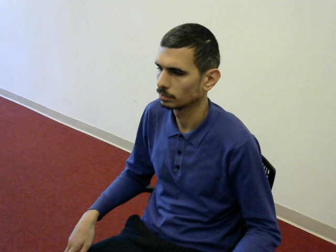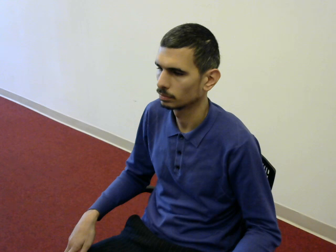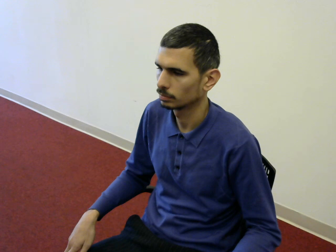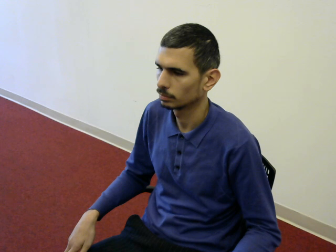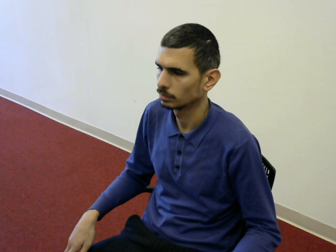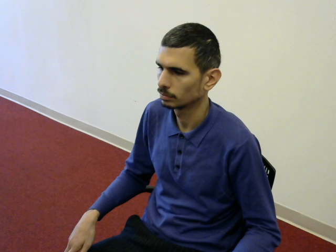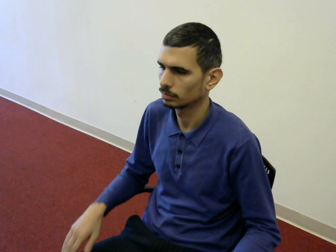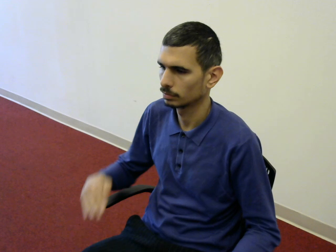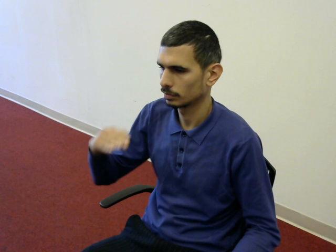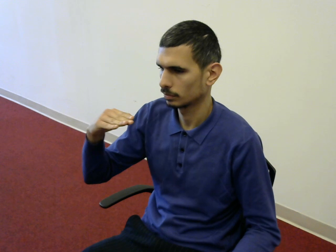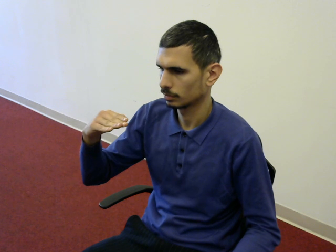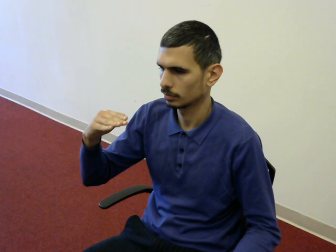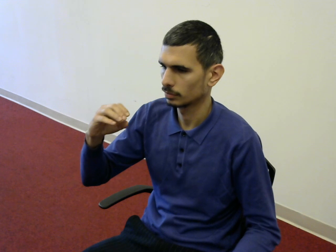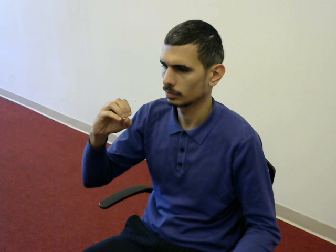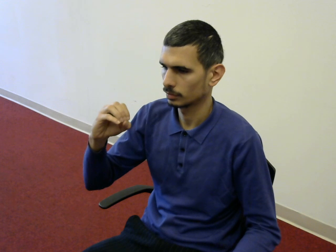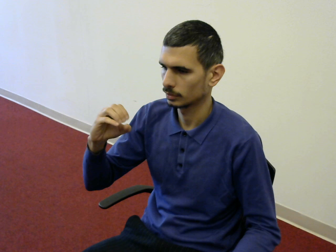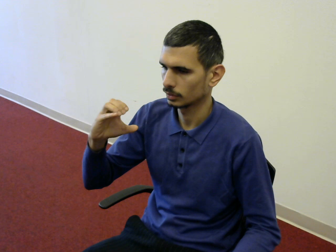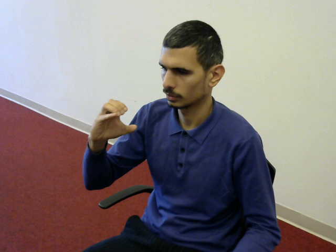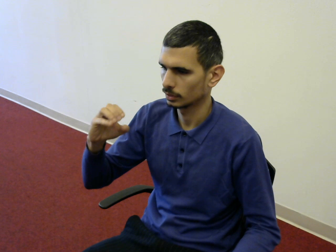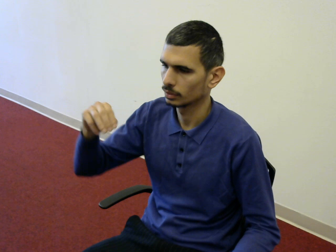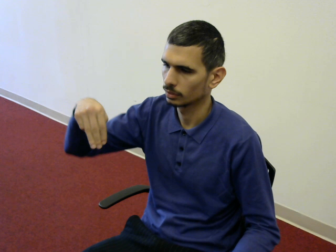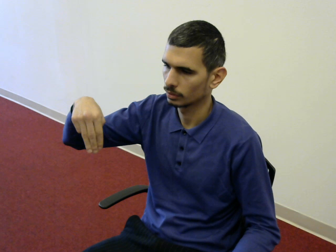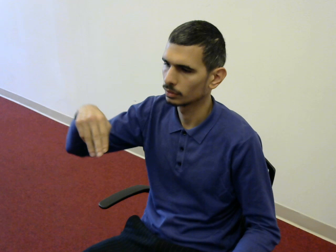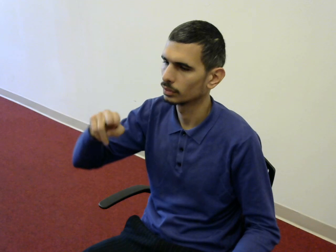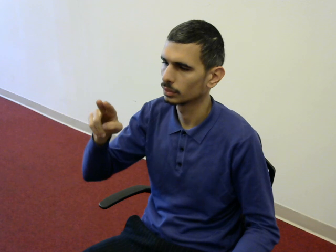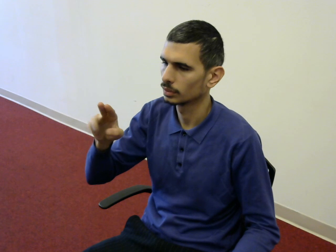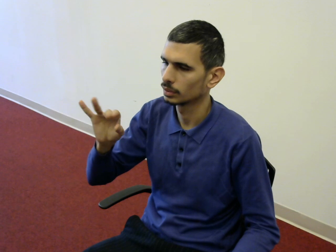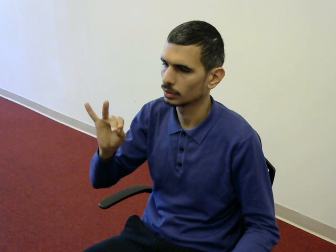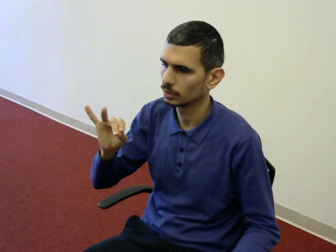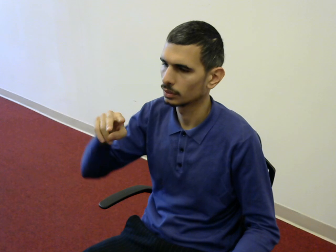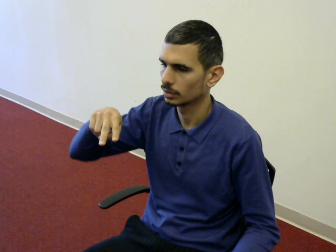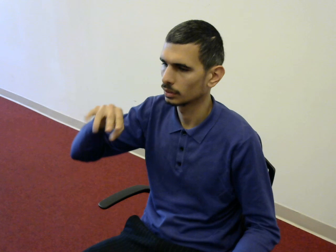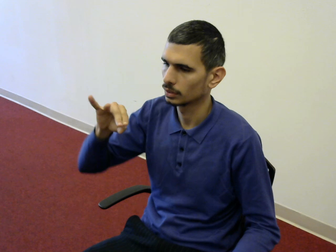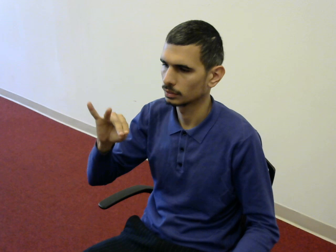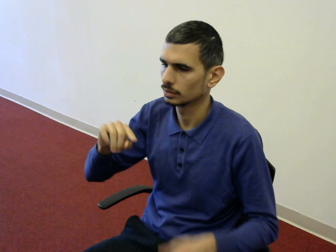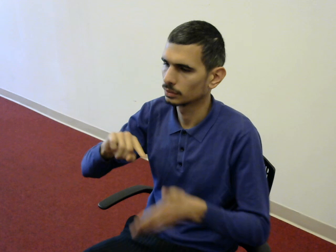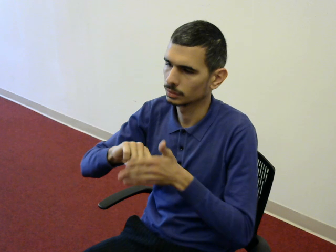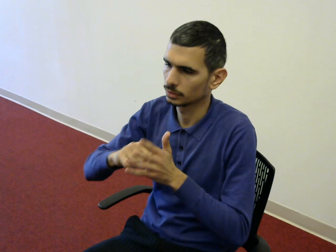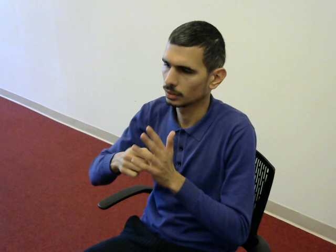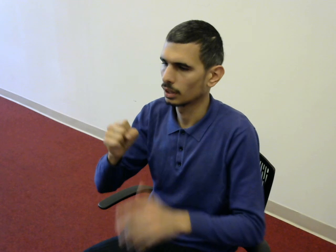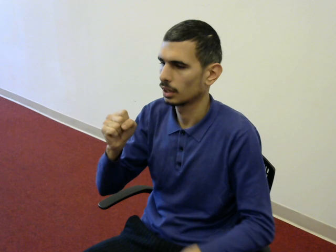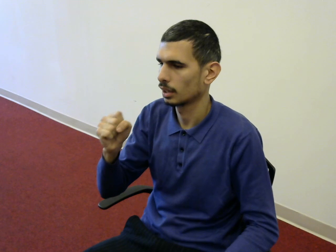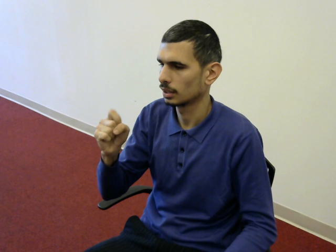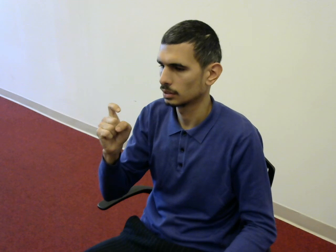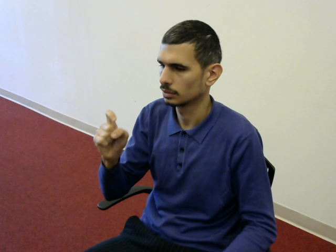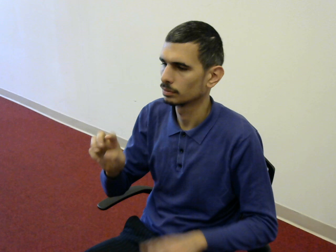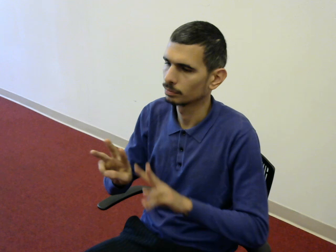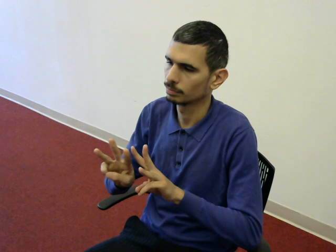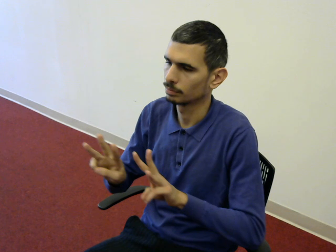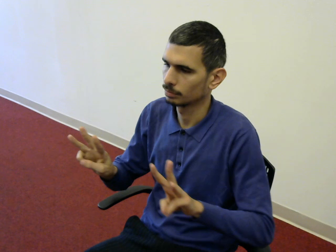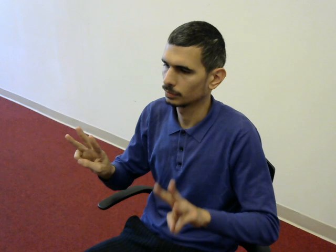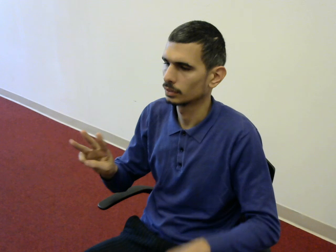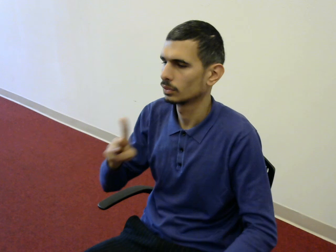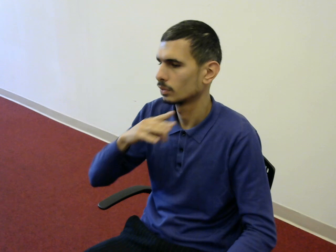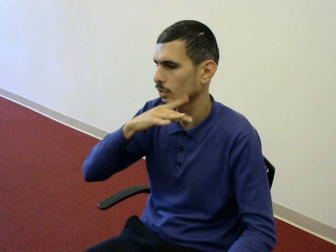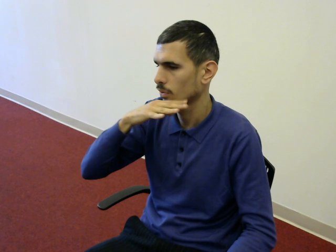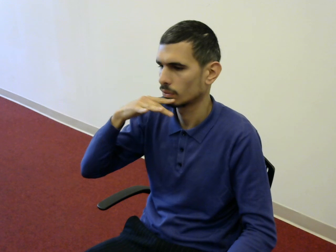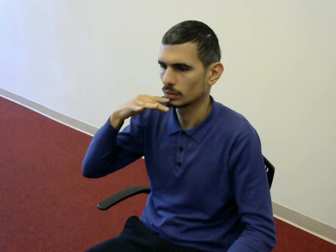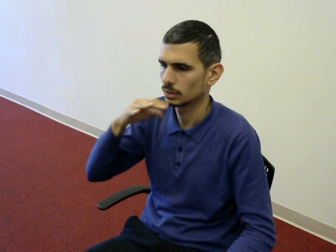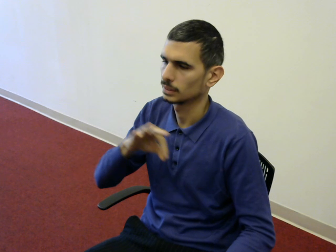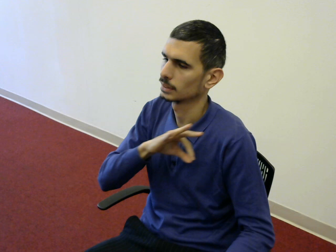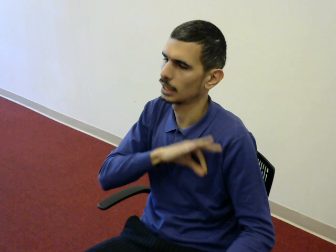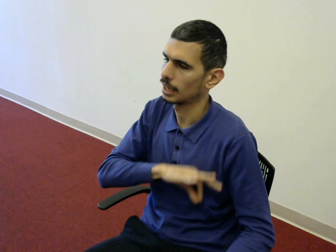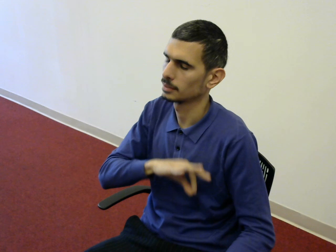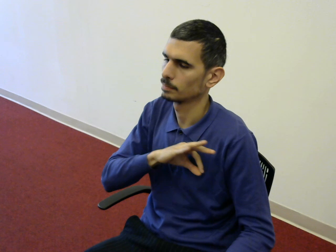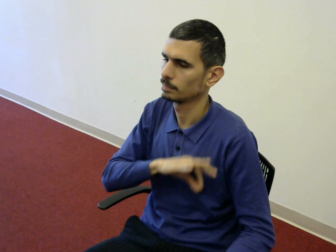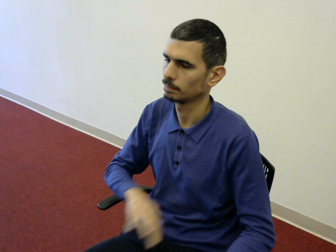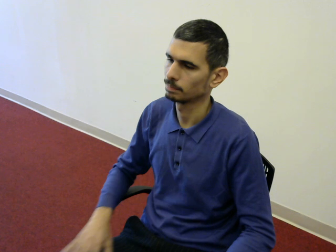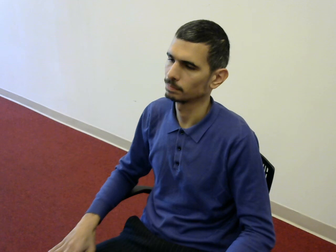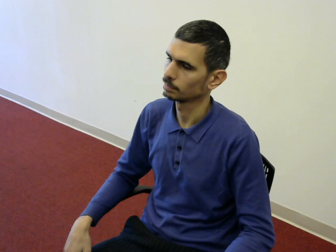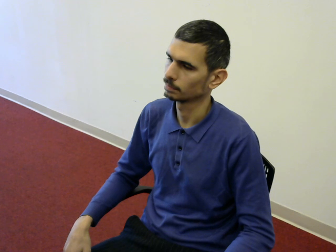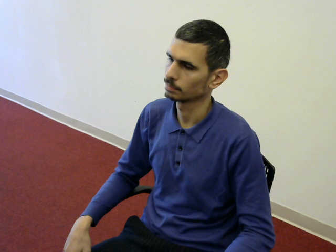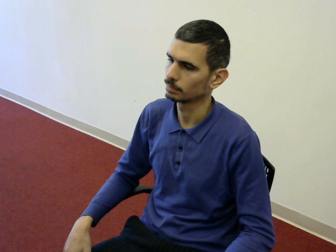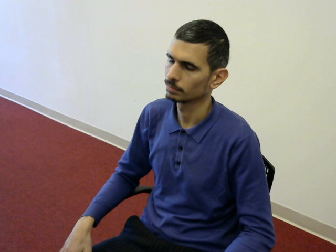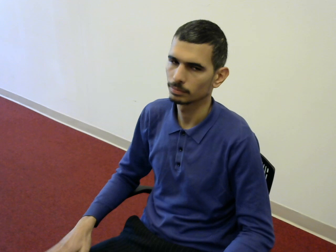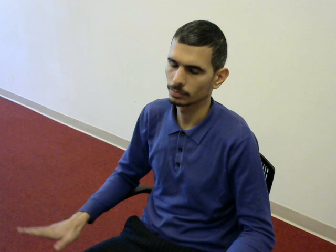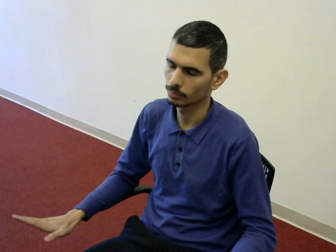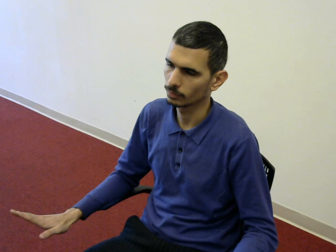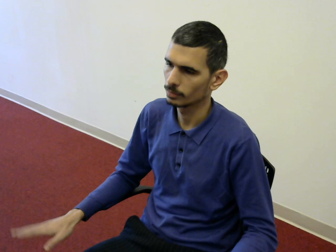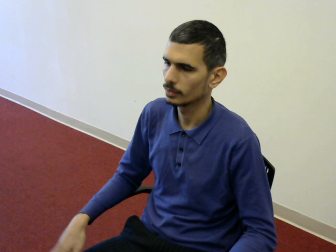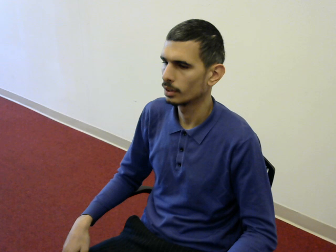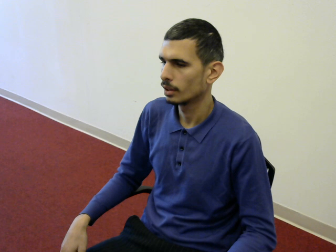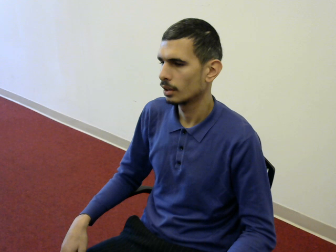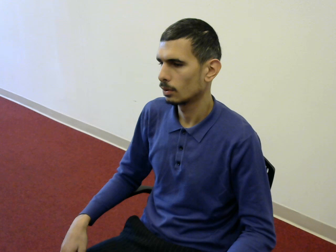Jestdili.az saytı çox faydalıdır